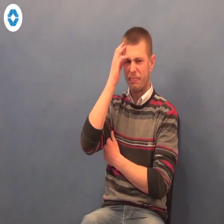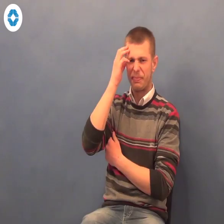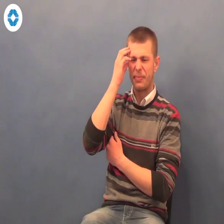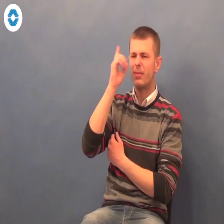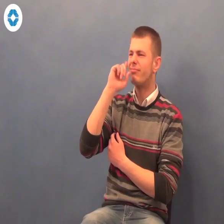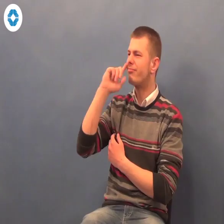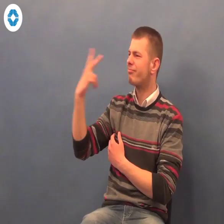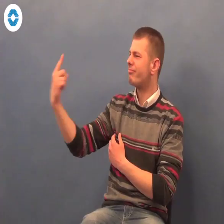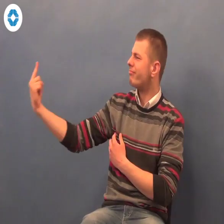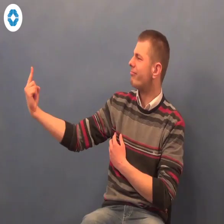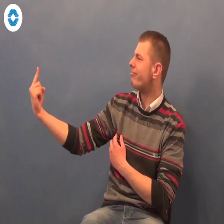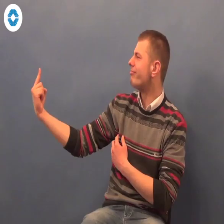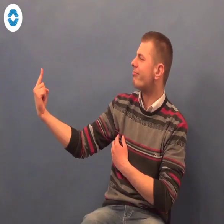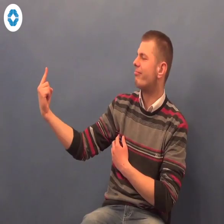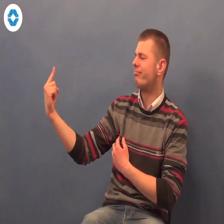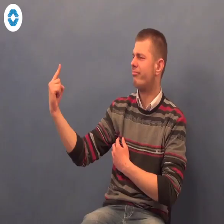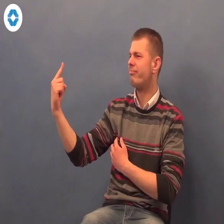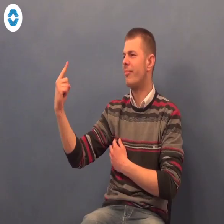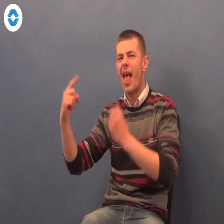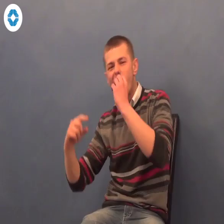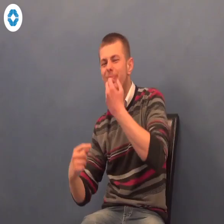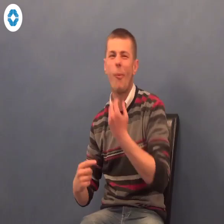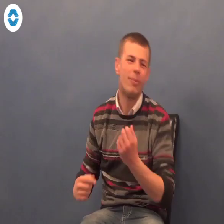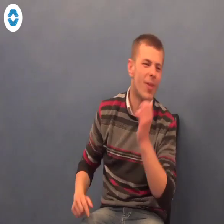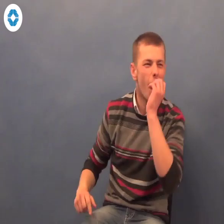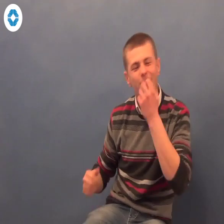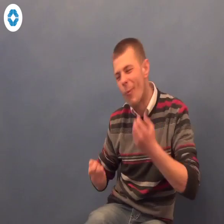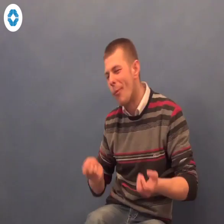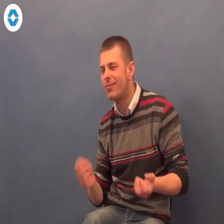Zbliża się trzech chłopców, jedzą gruszki, jeden z nich odbija piłeczkę rakietką.